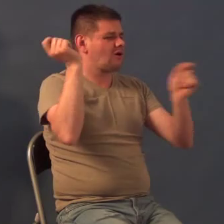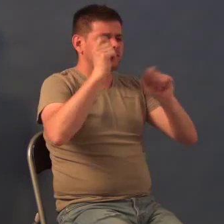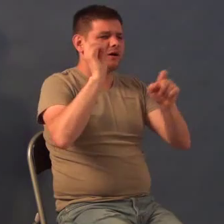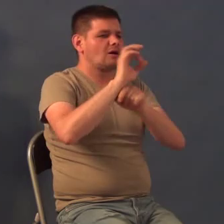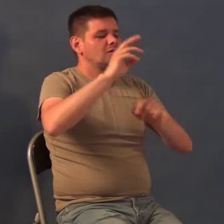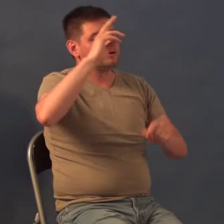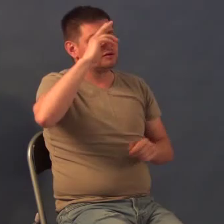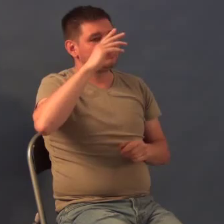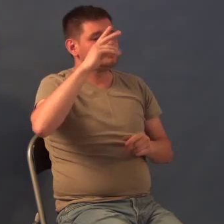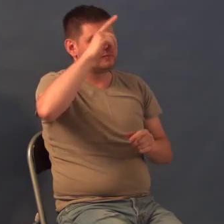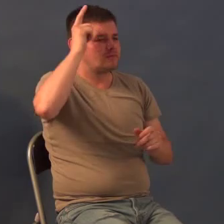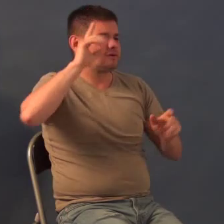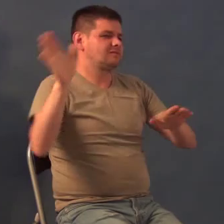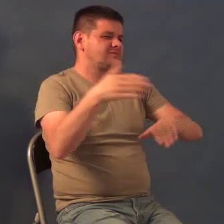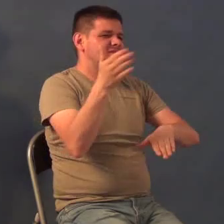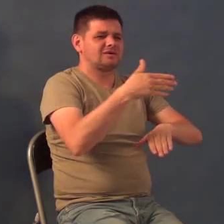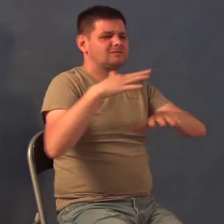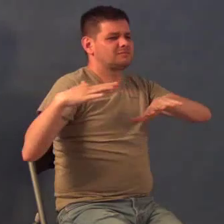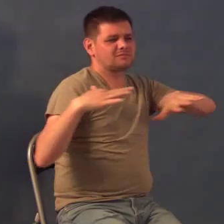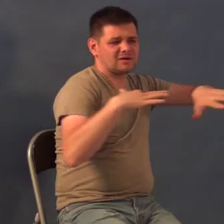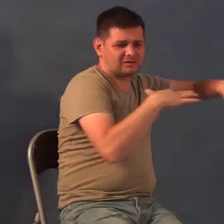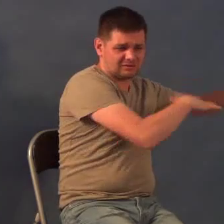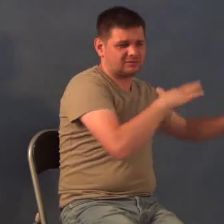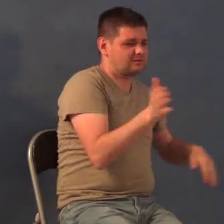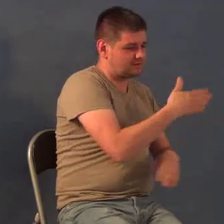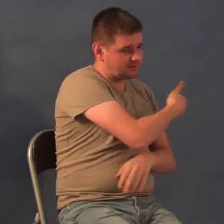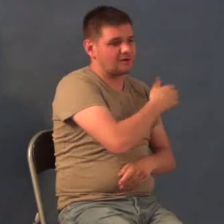Ludzie ewakuują się tłumnie z budynku.